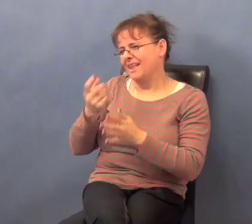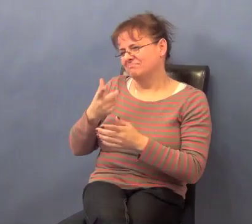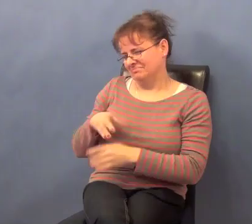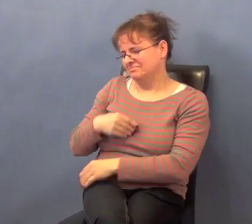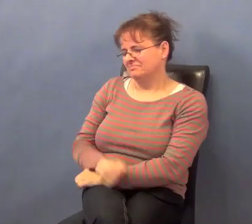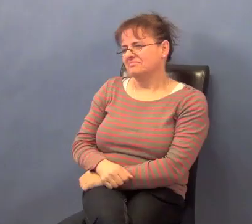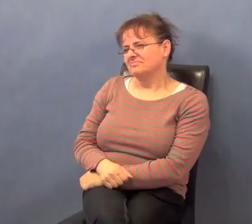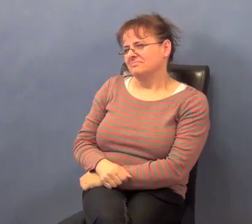Możesz wziąć tabletkę.